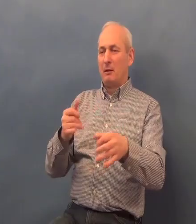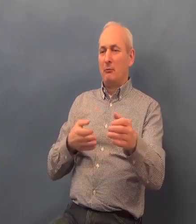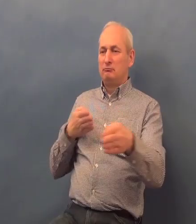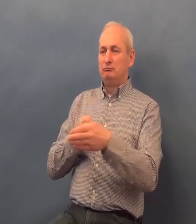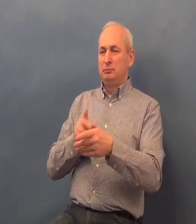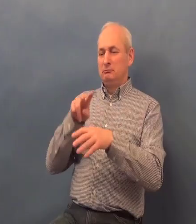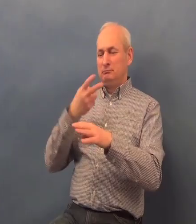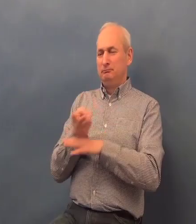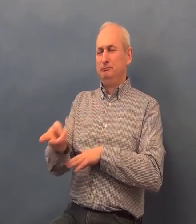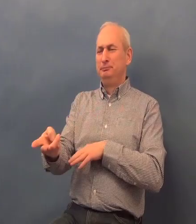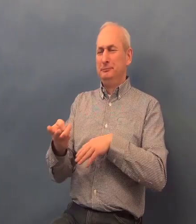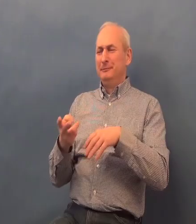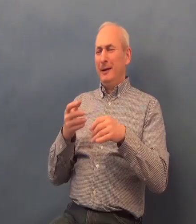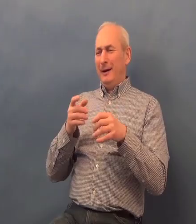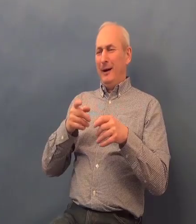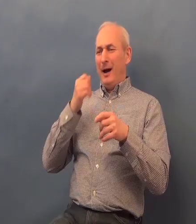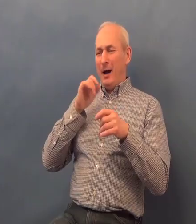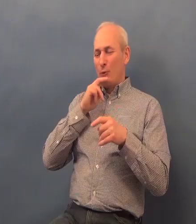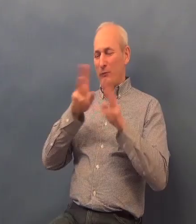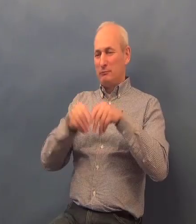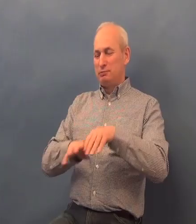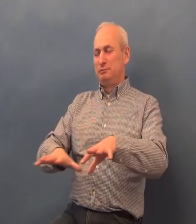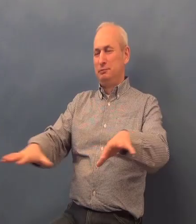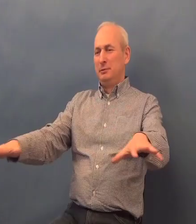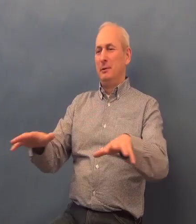Przewraca się, a gruszki wypadają na ziemię.